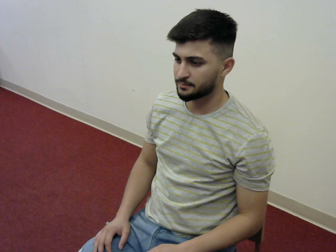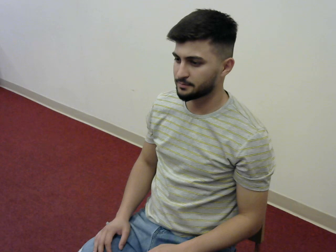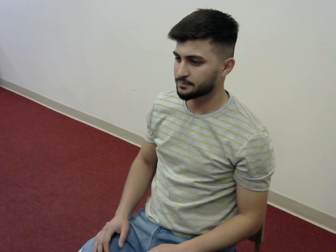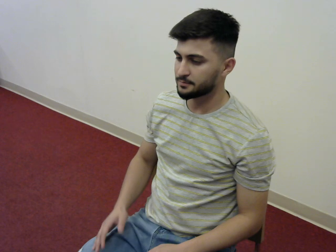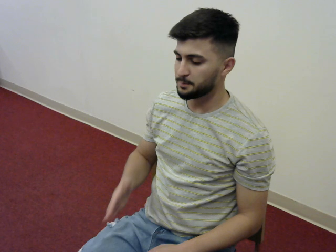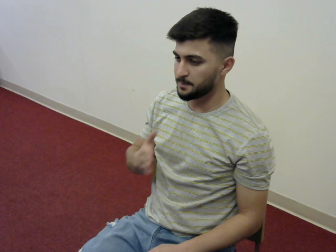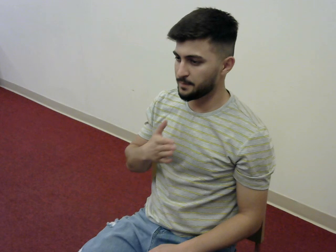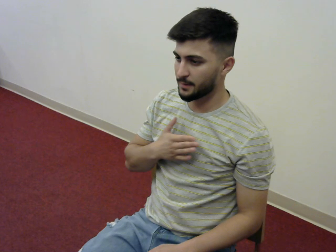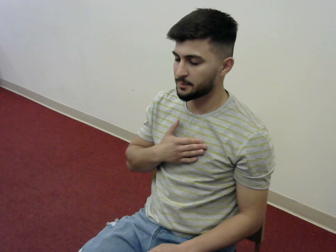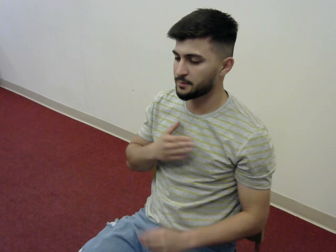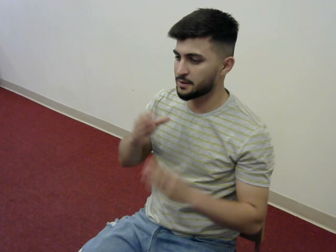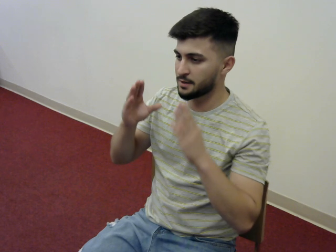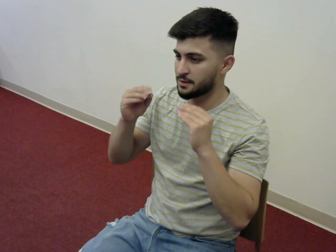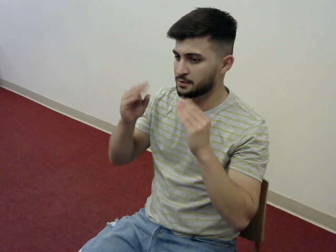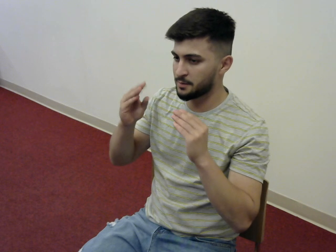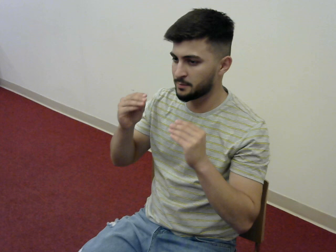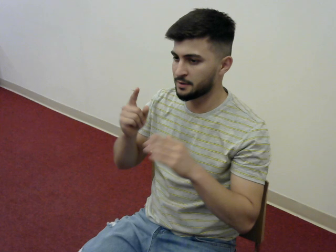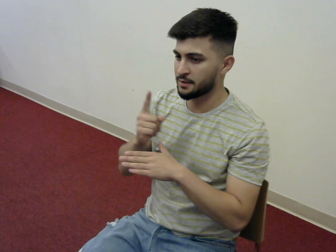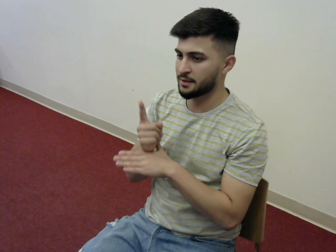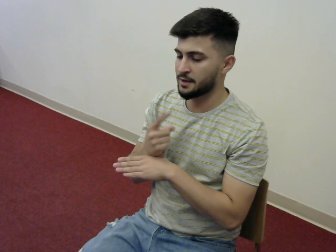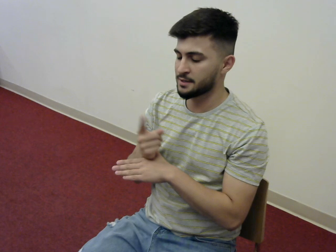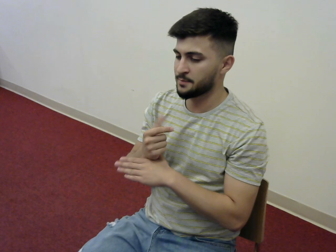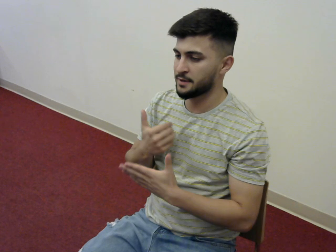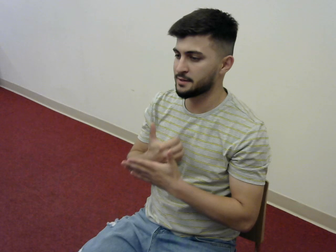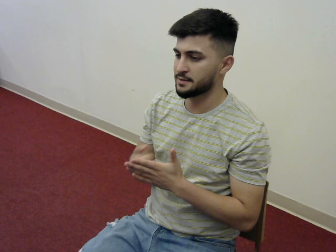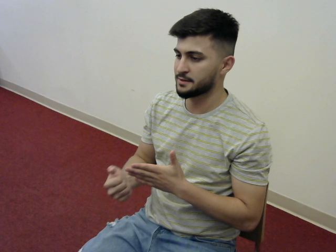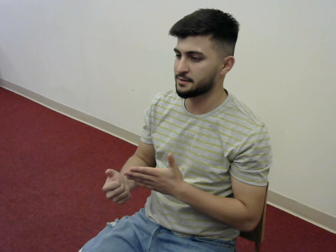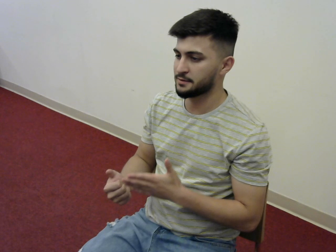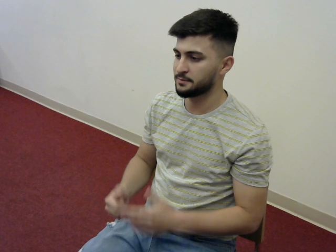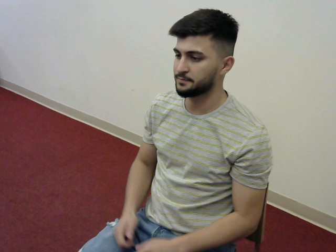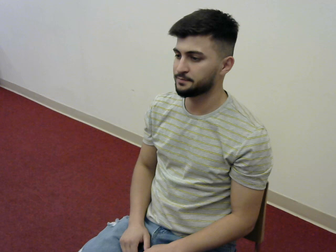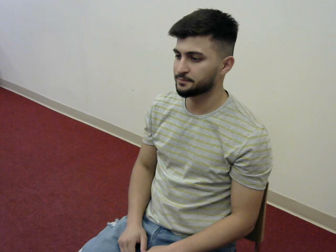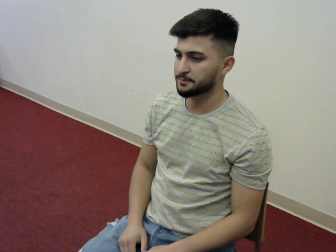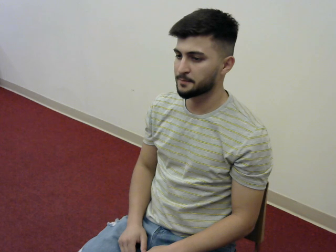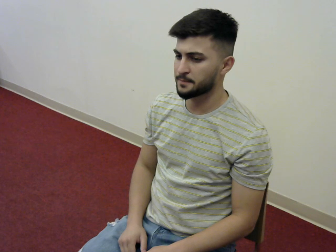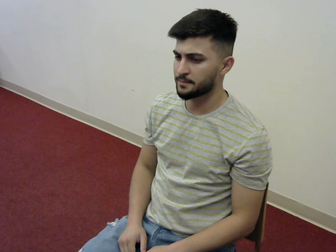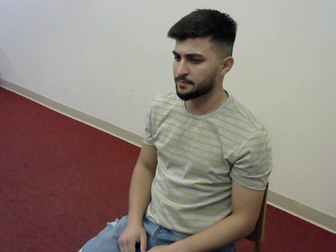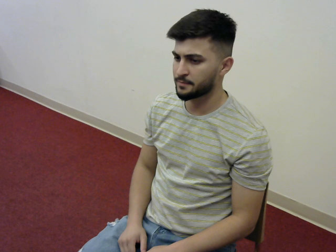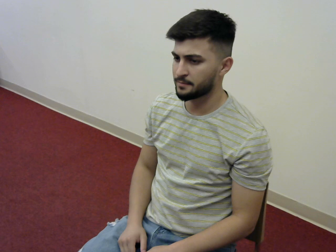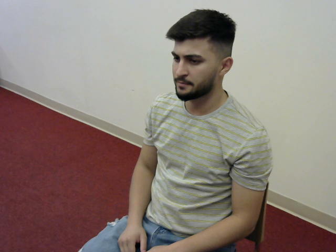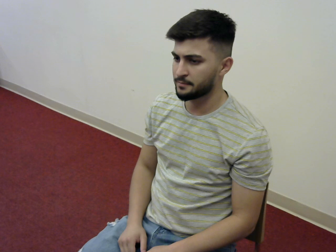Mən axşamlar gəzməyə çıxıram